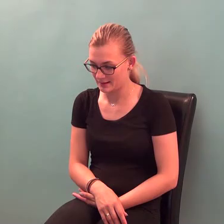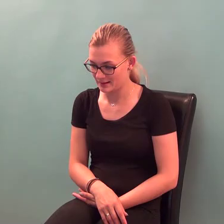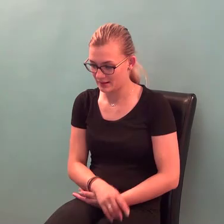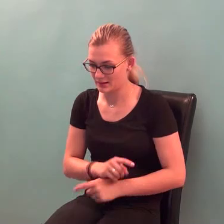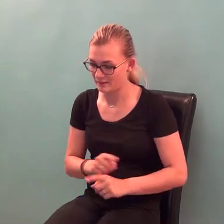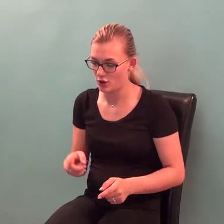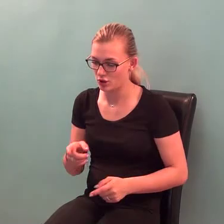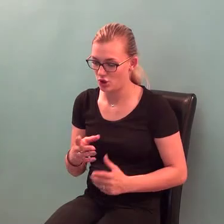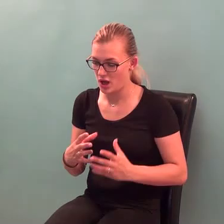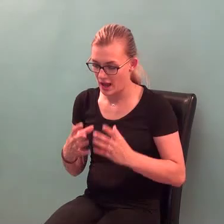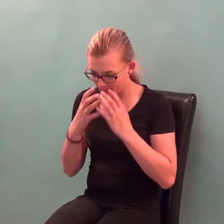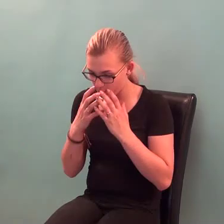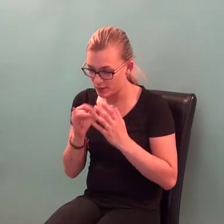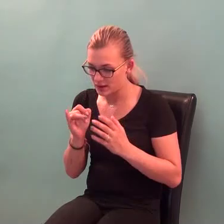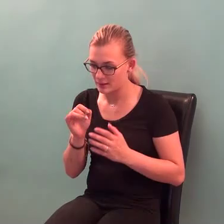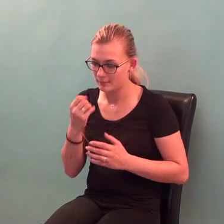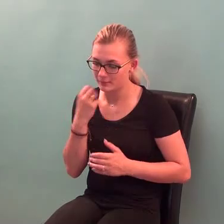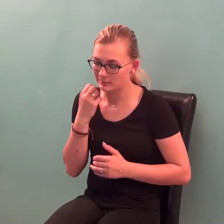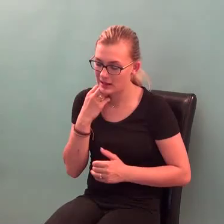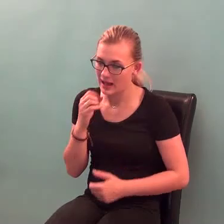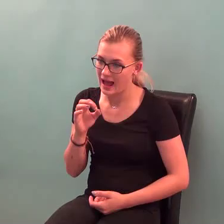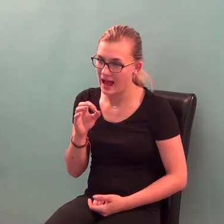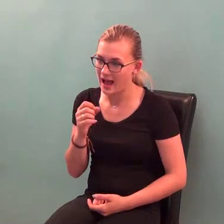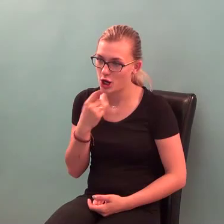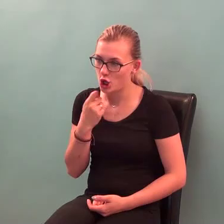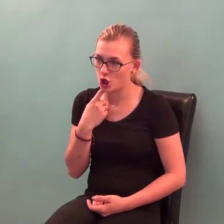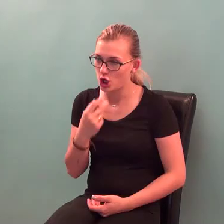Nie wolno jeść hamburgerów i pić alkoholu.